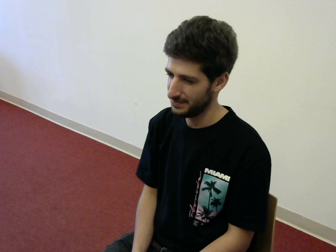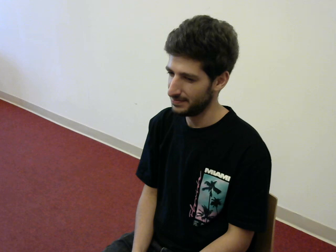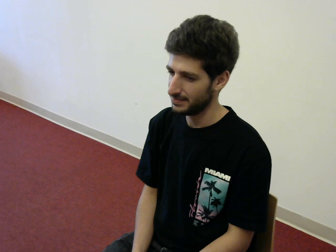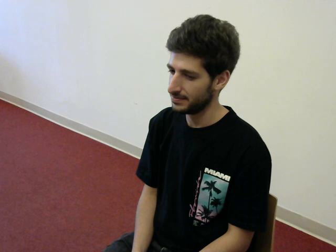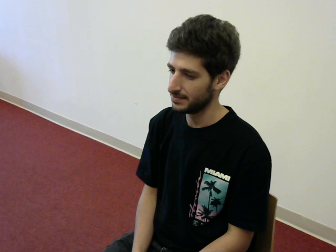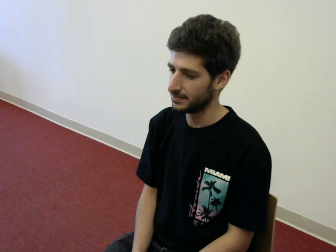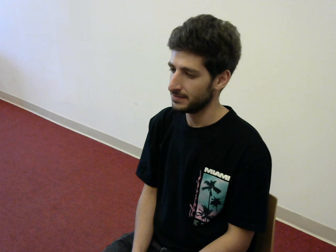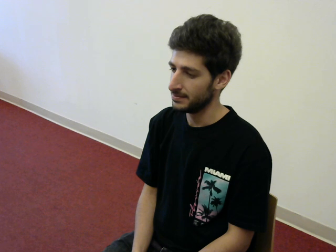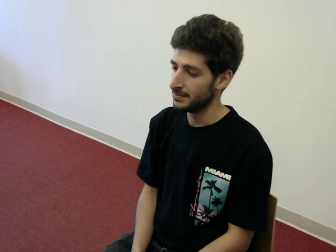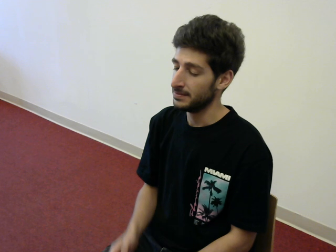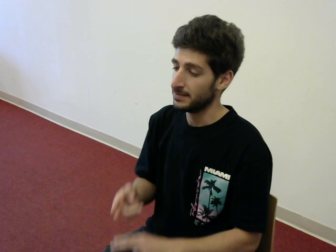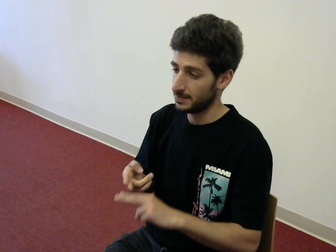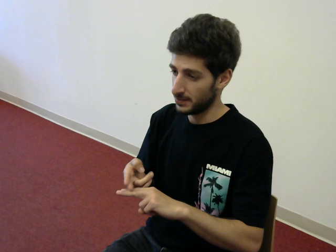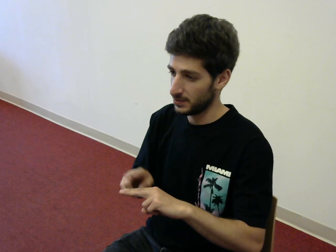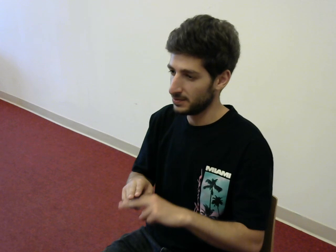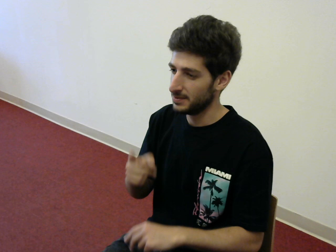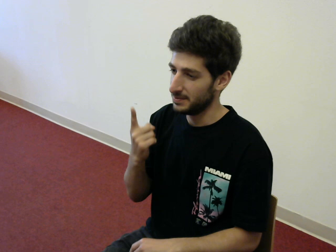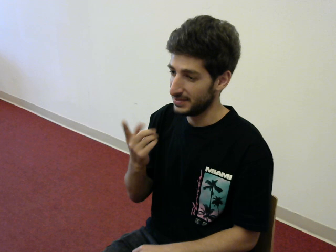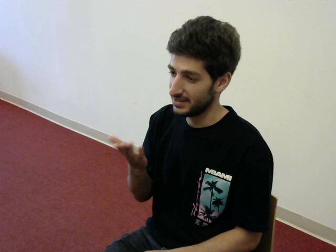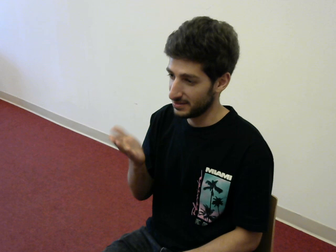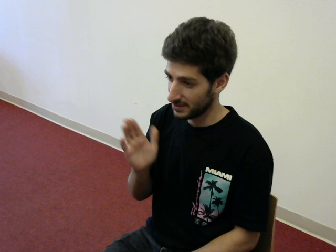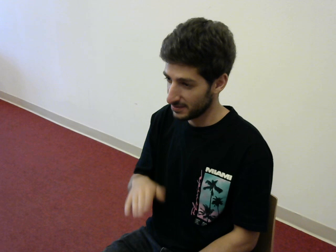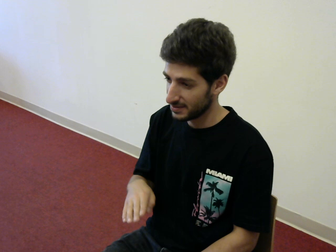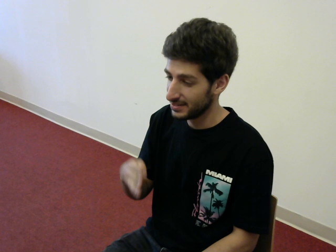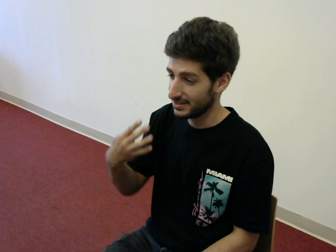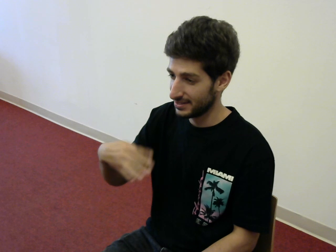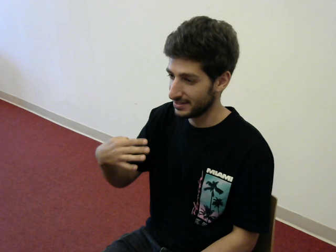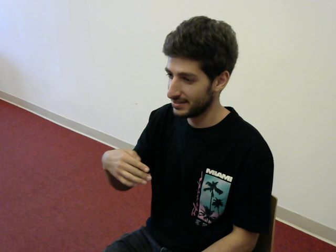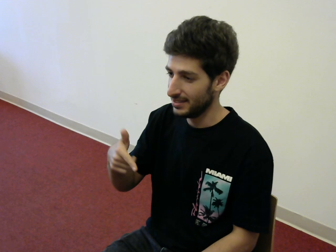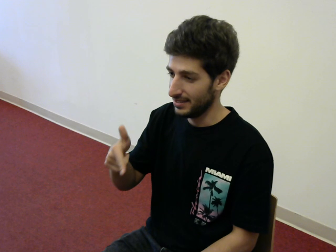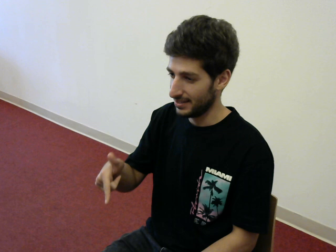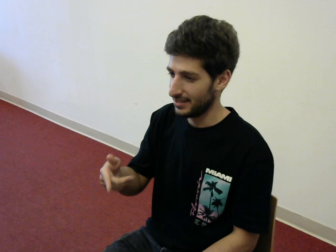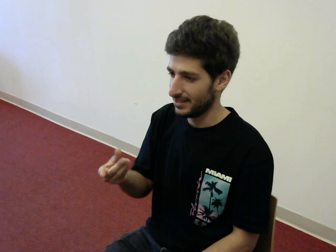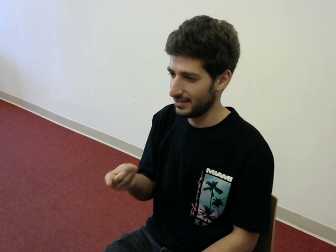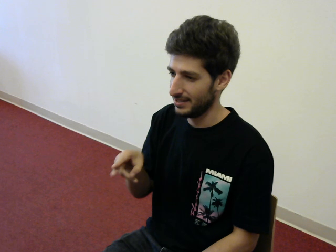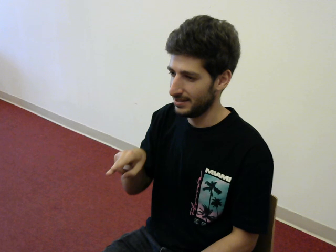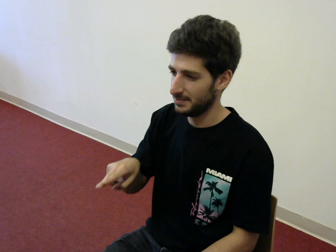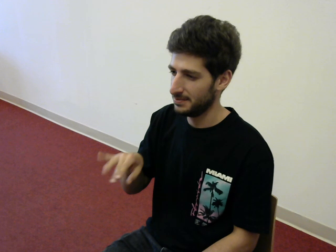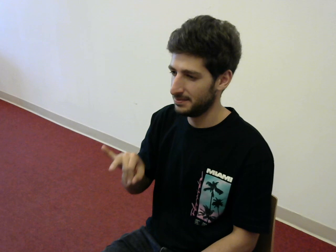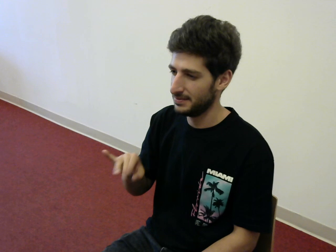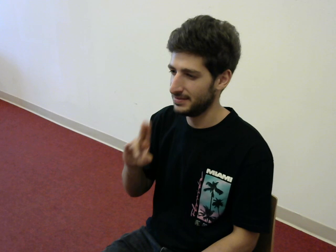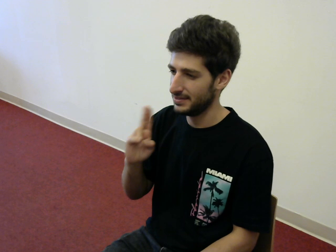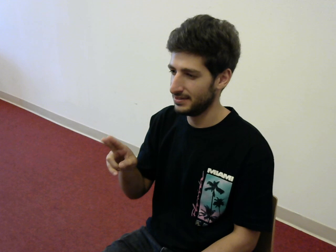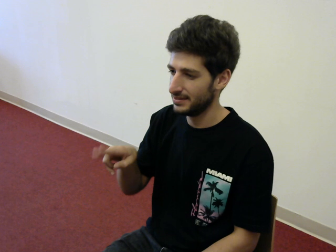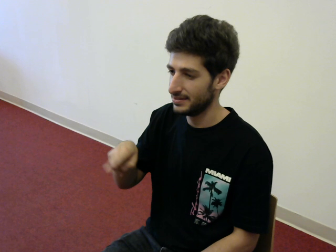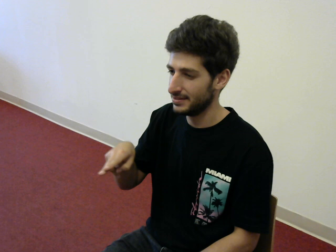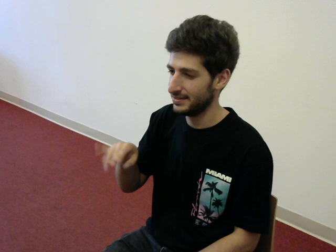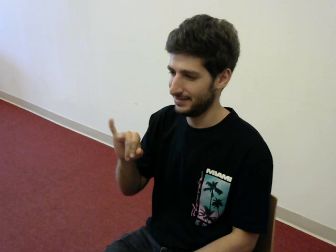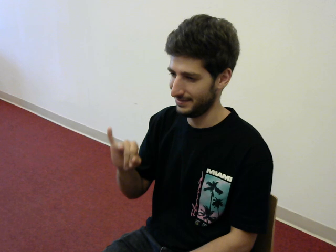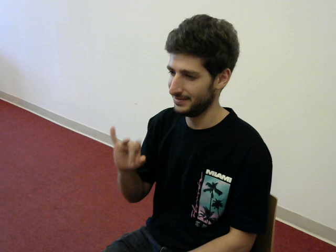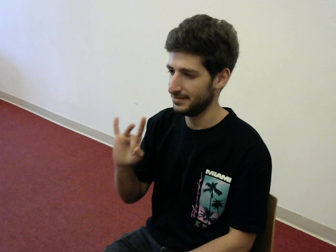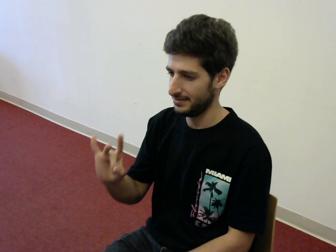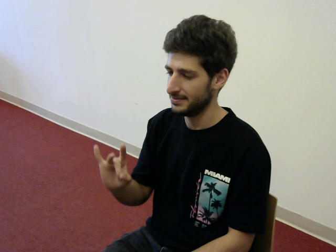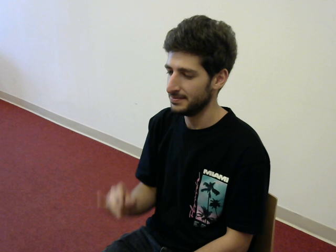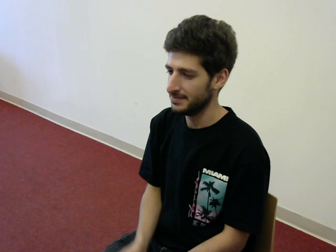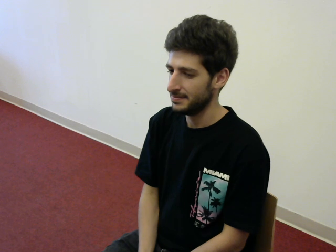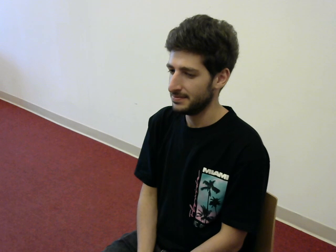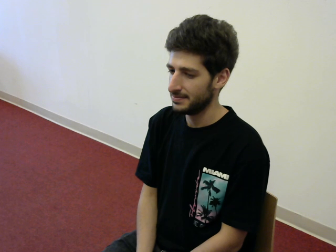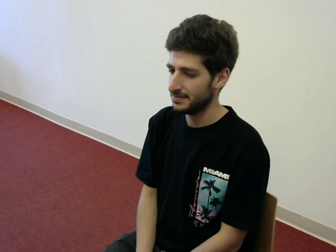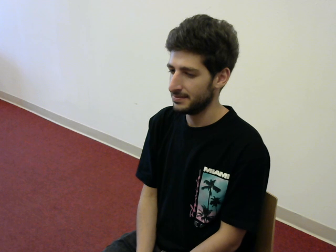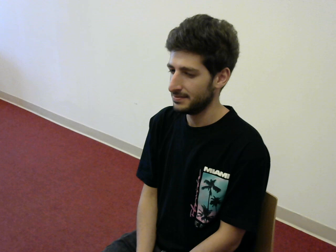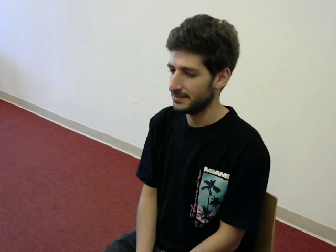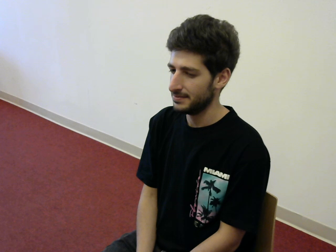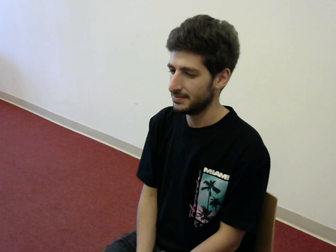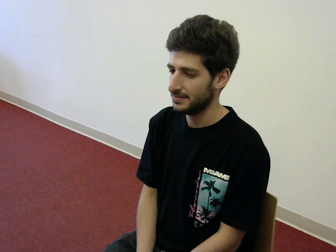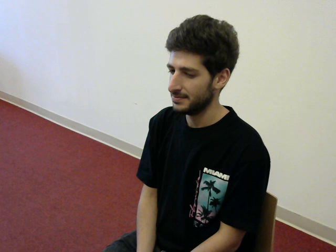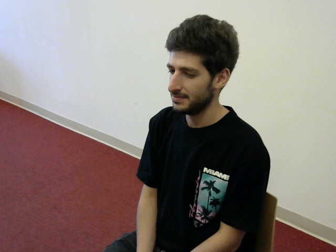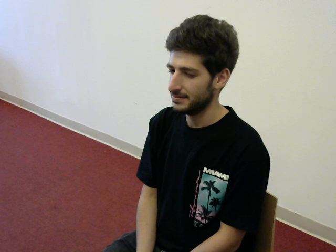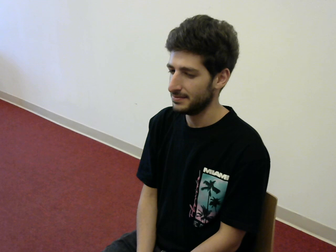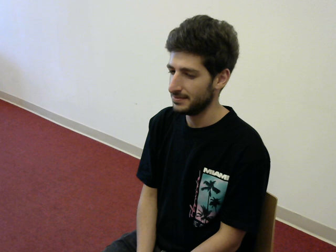Bunun bir dənəsi 40 qəpikdir